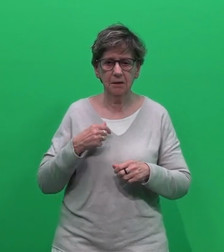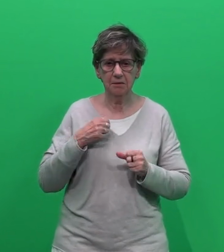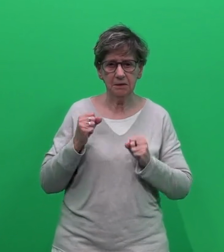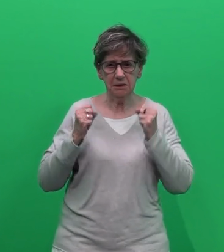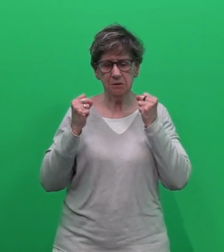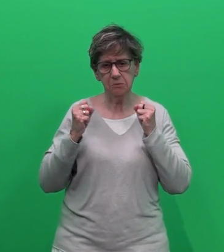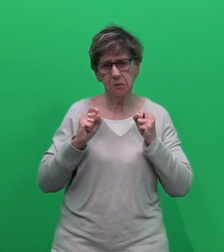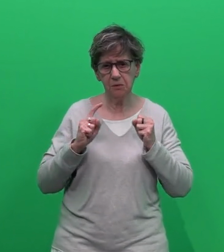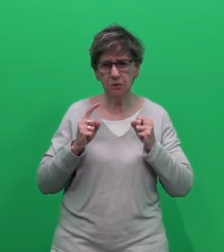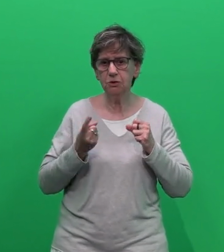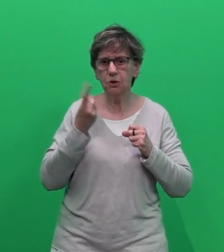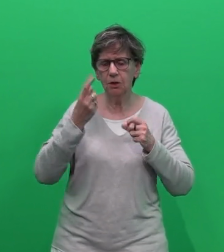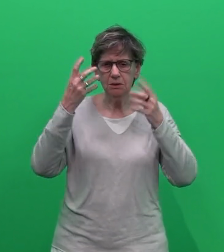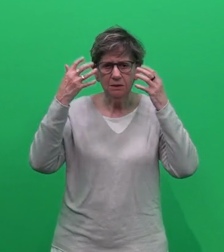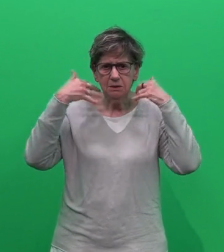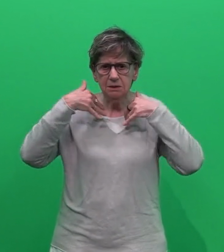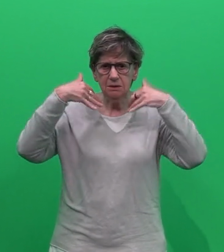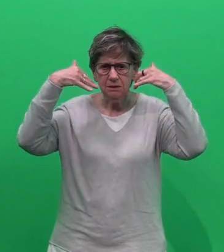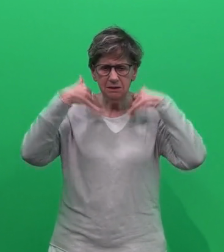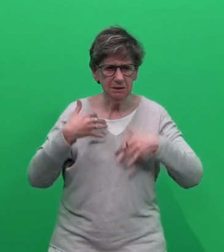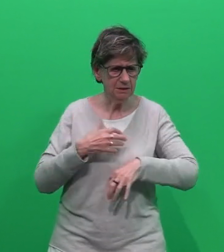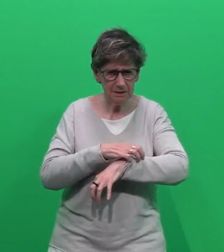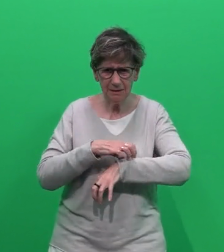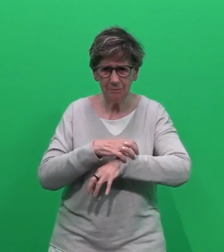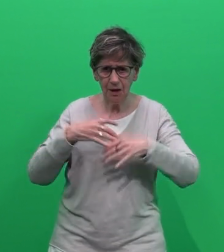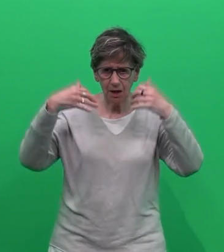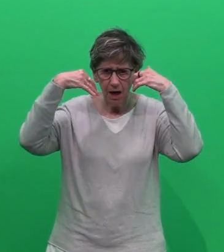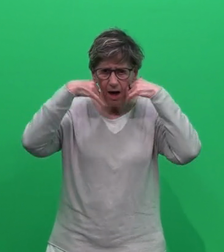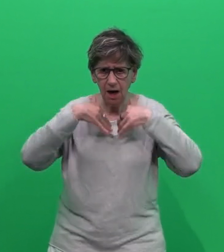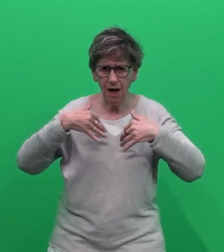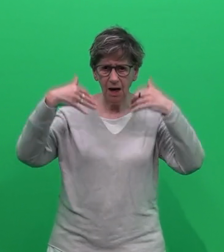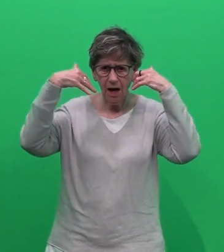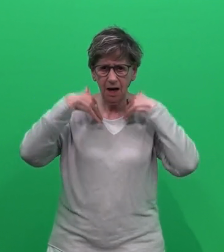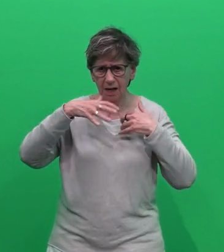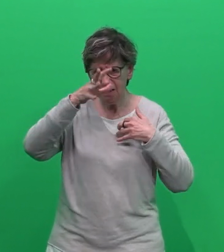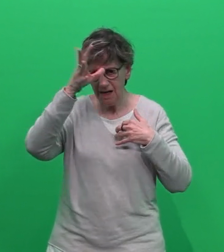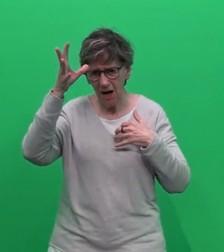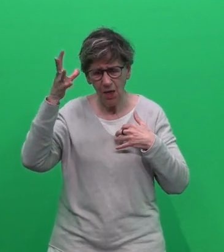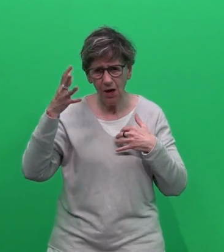No tinc estrès, però sí que suo, em pica i suo molt i tinc molta calor.